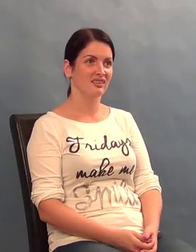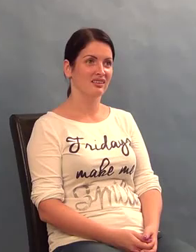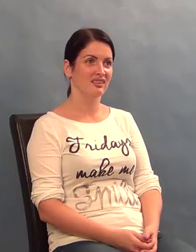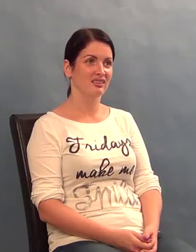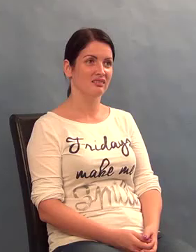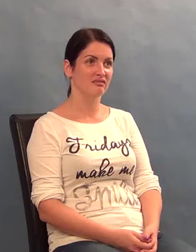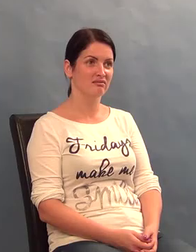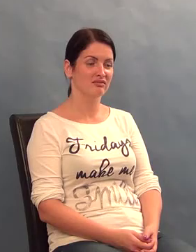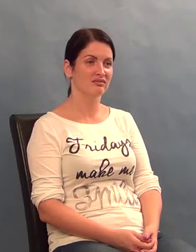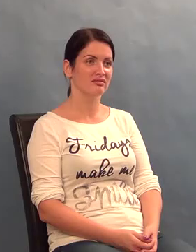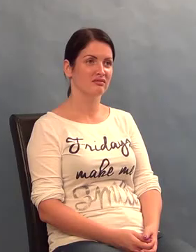Mała myszka strzelała z łuku.